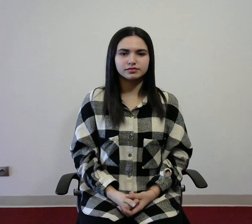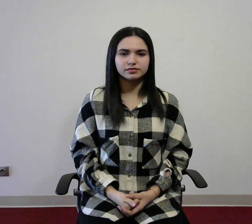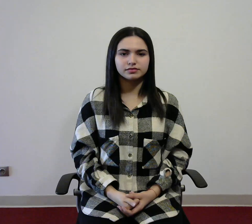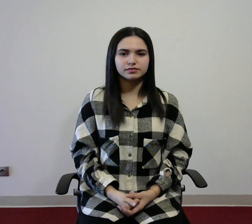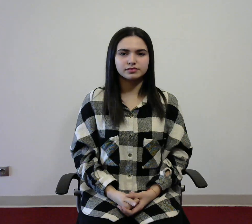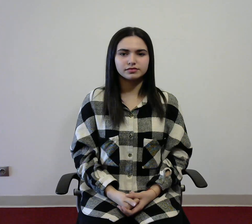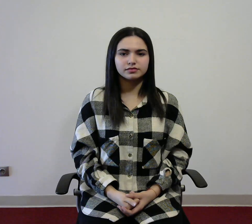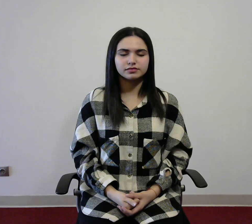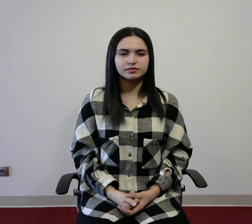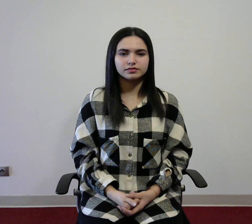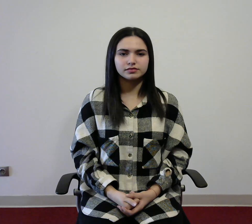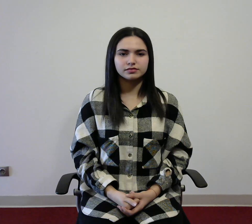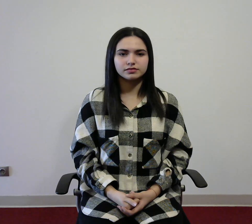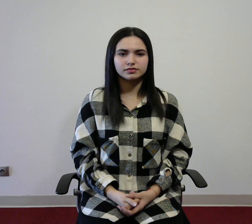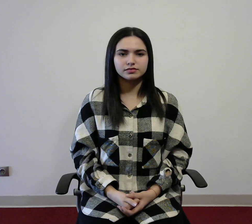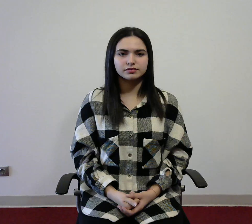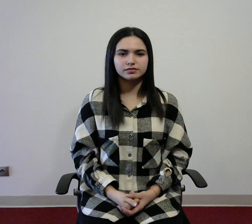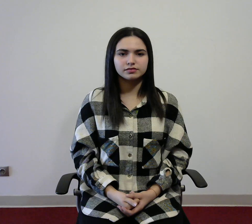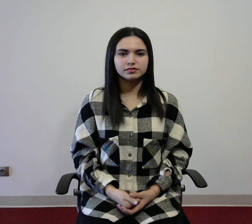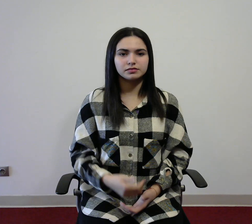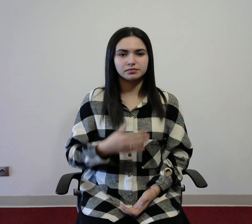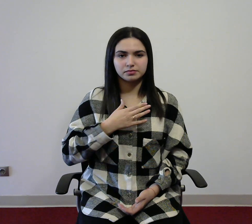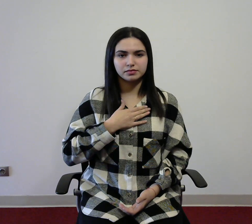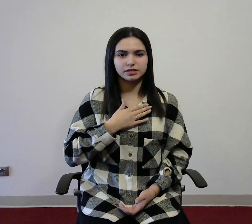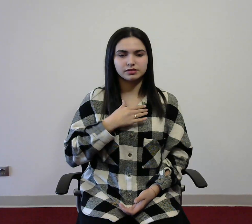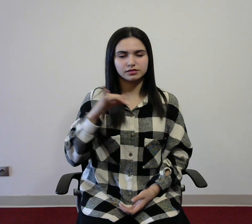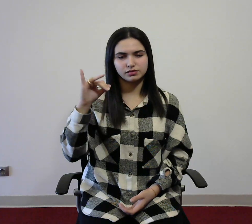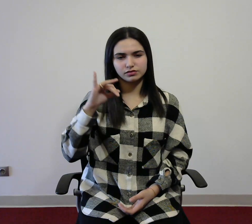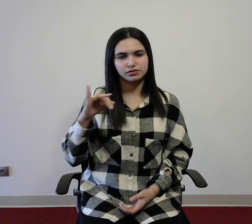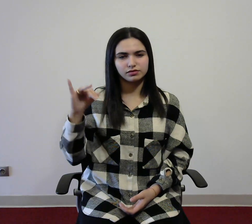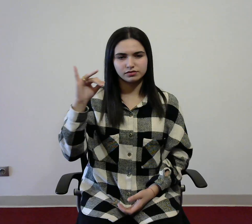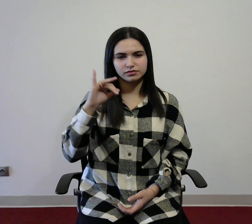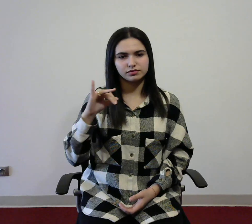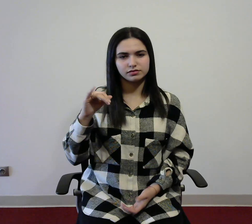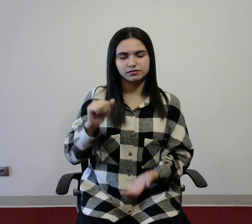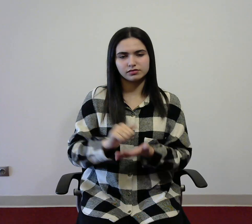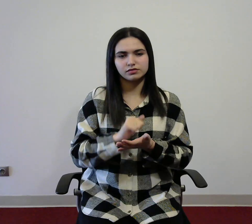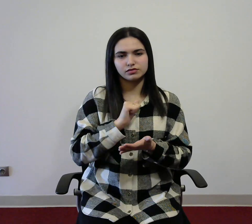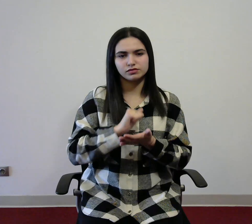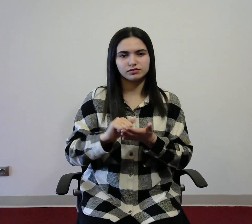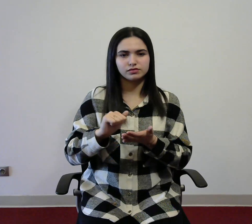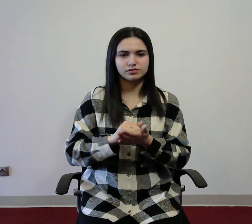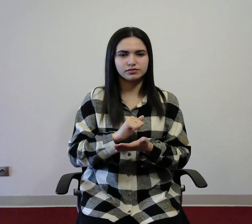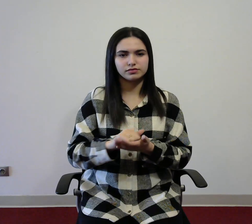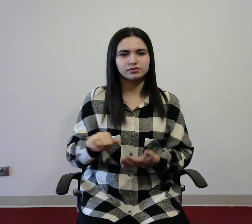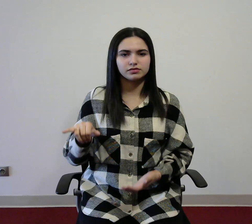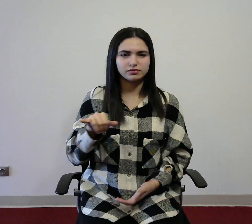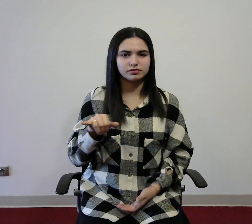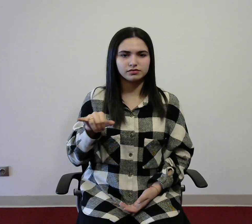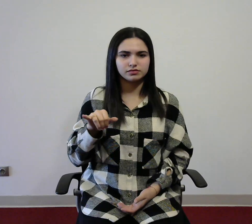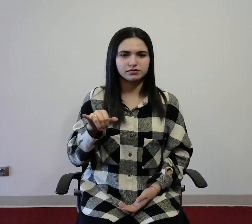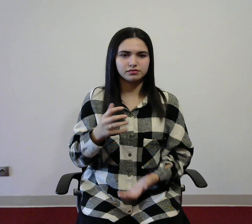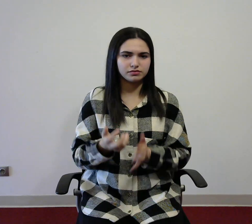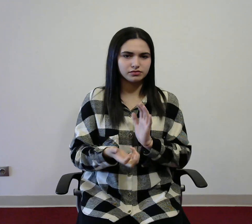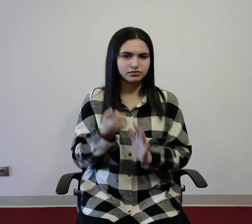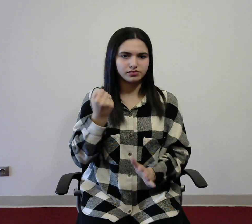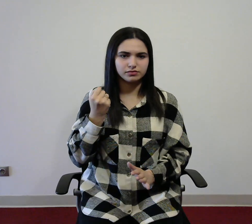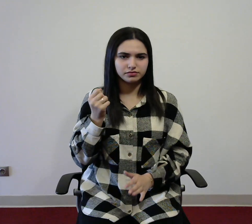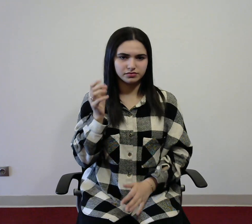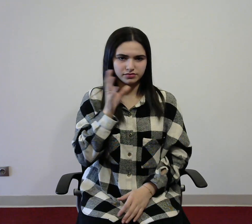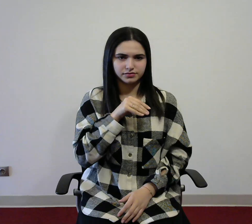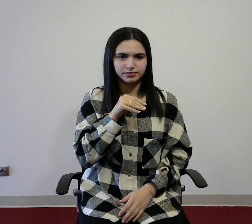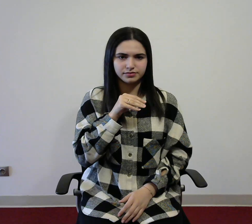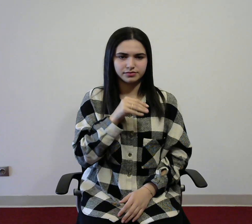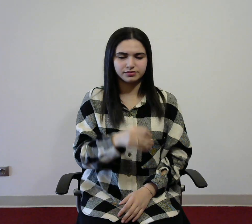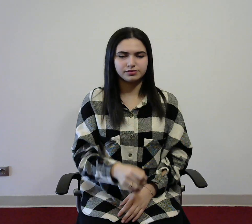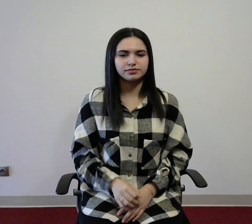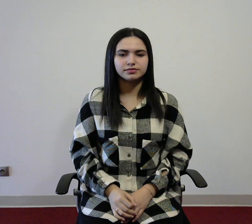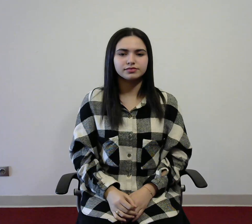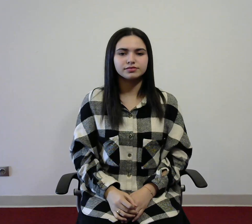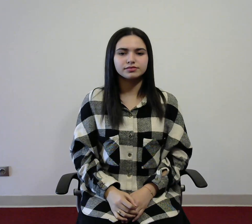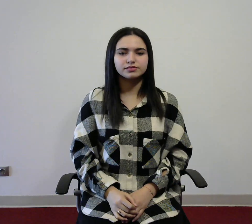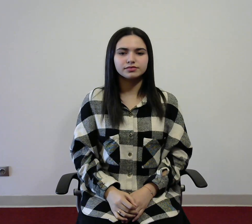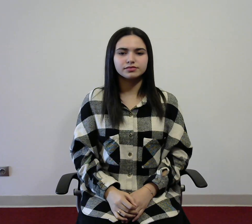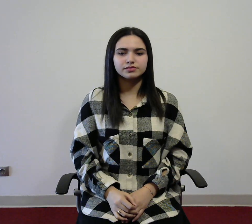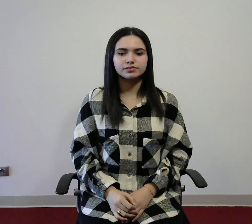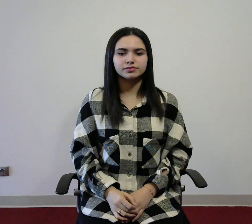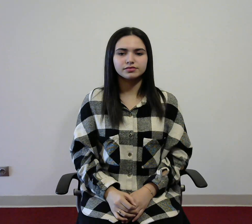Mən tarix sənədləri hardan götürə bilərəm?